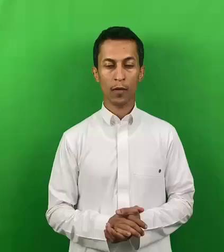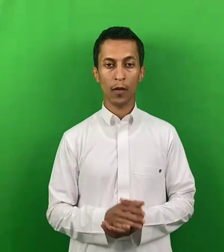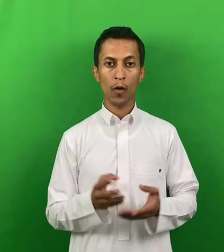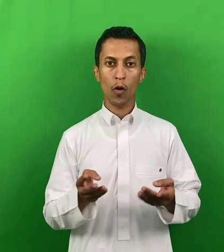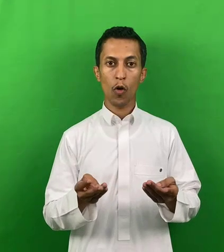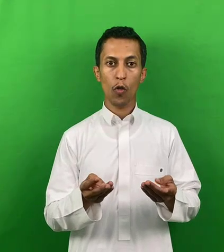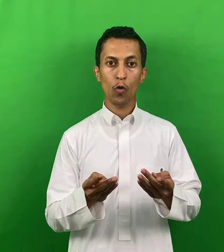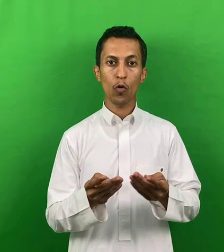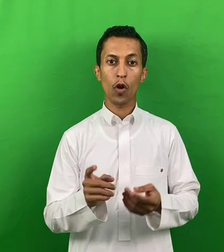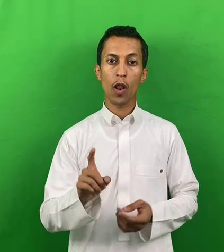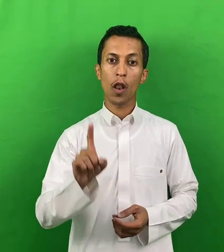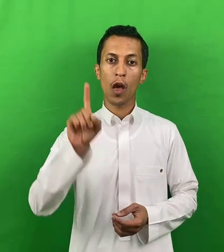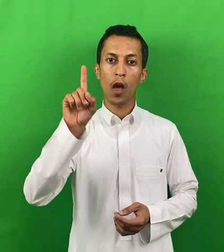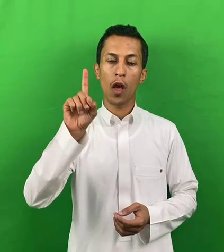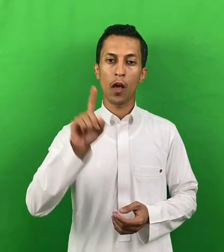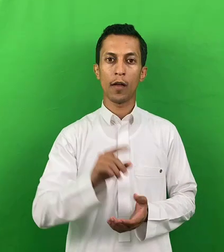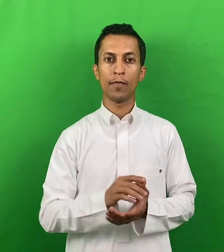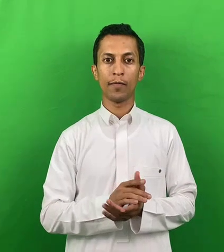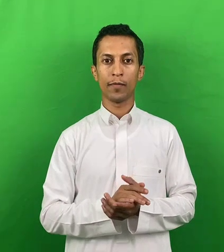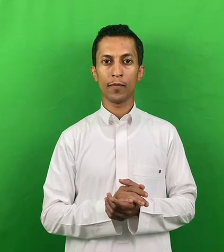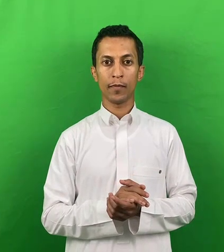اذكروا الله